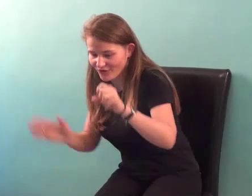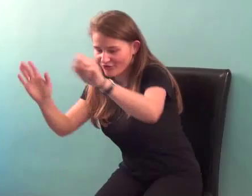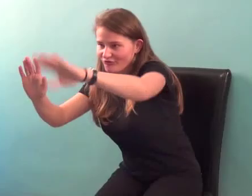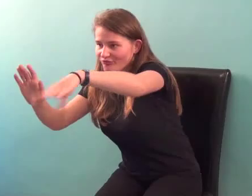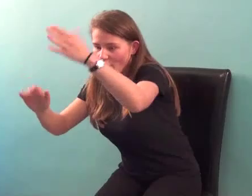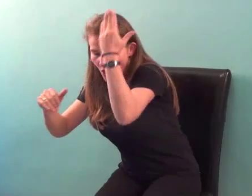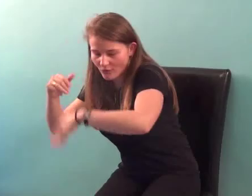Koniec o ósmej.